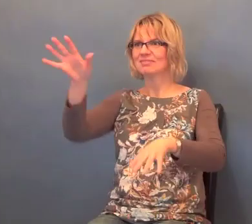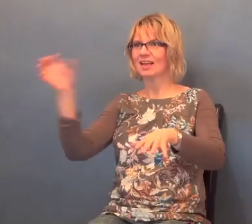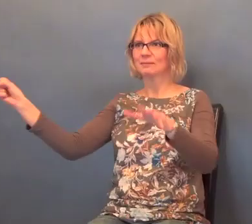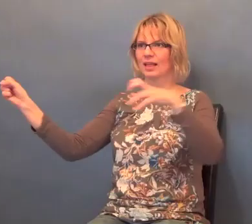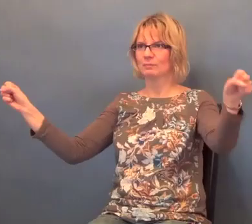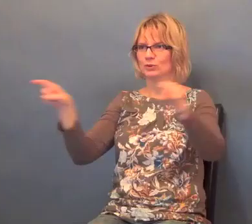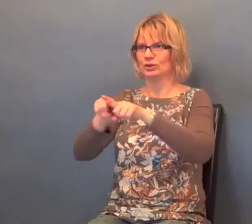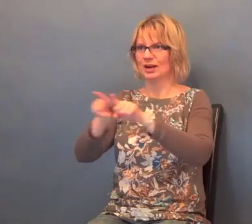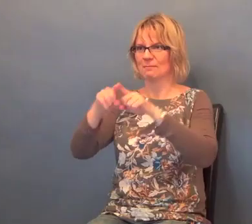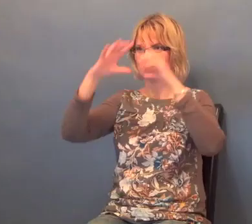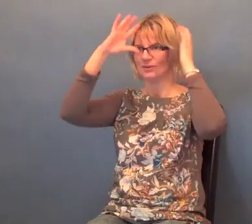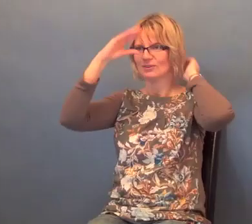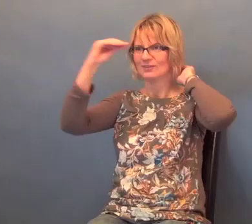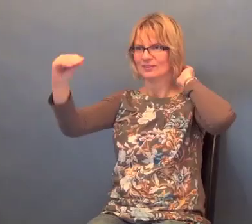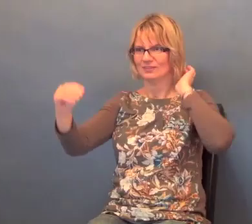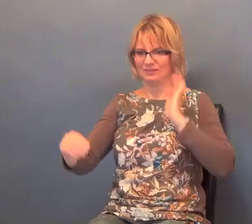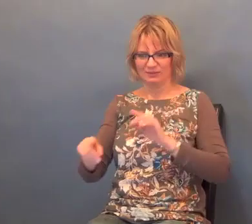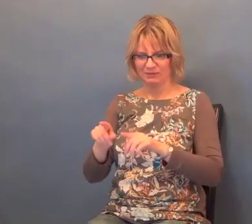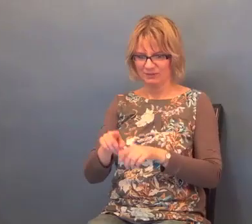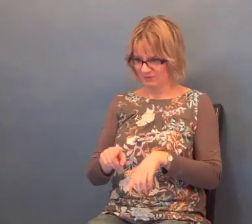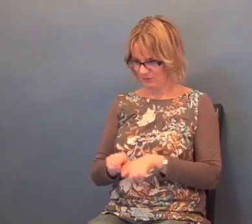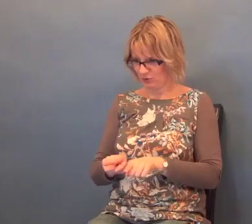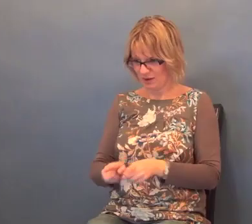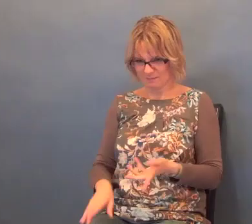Pierwszy i ostatni mają takie same kaski z daszkiem.